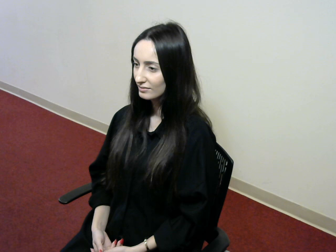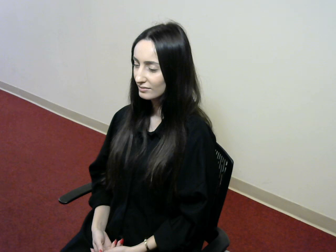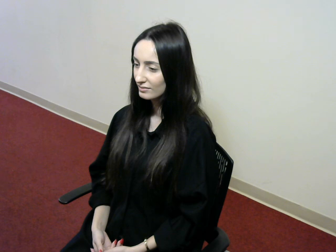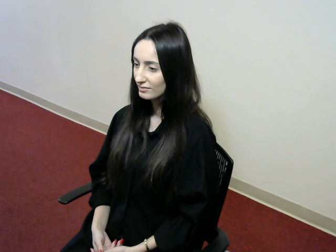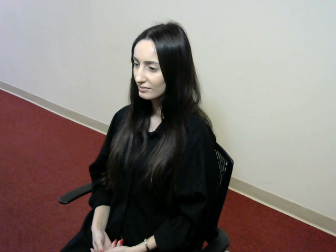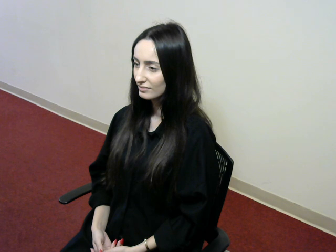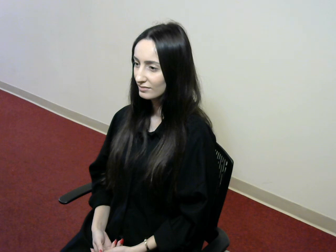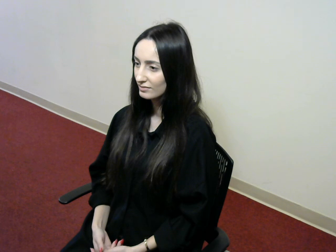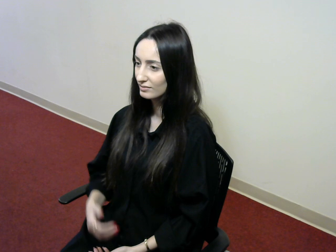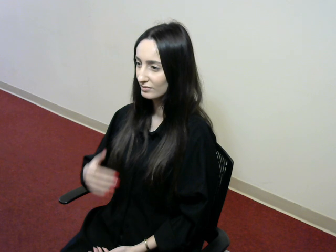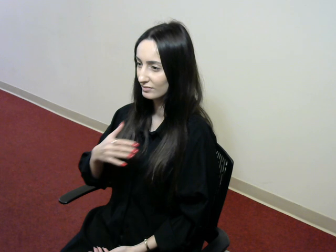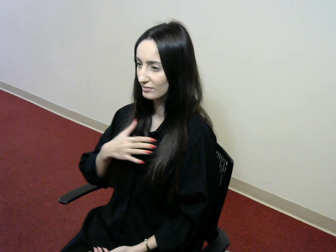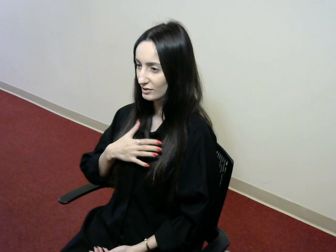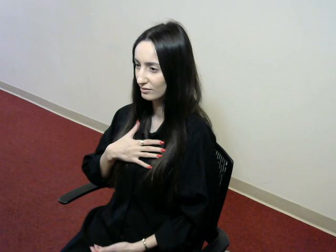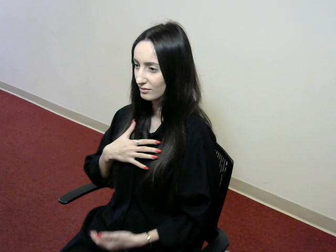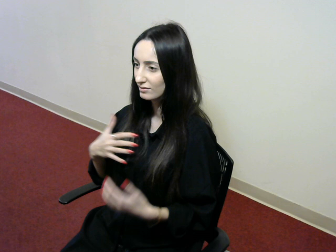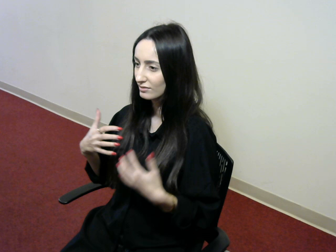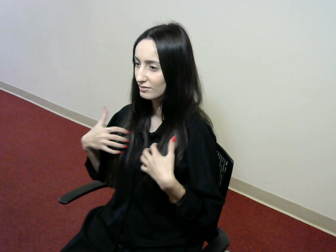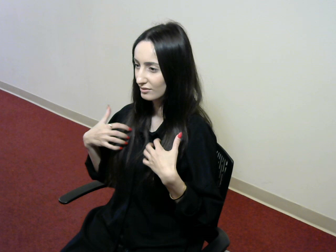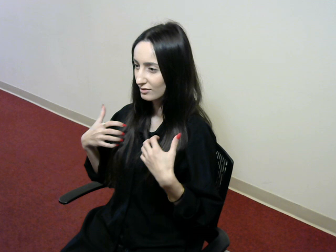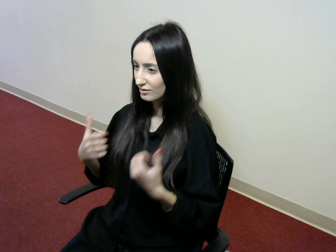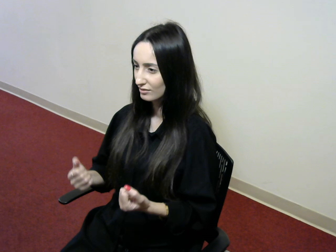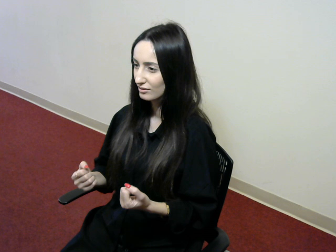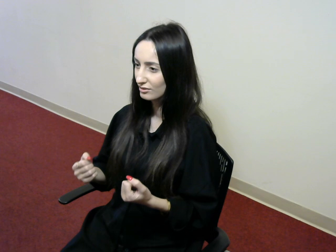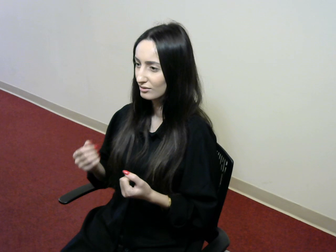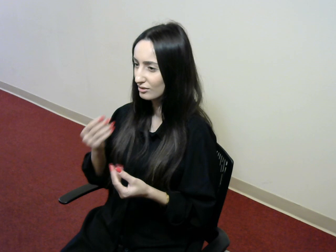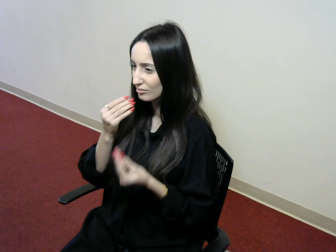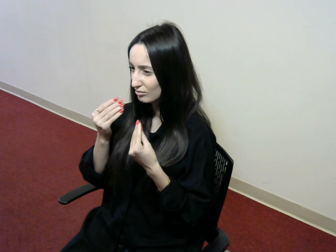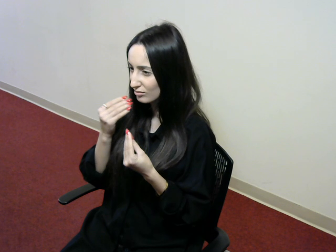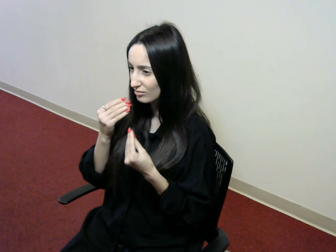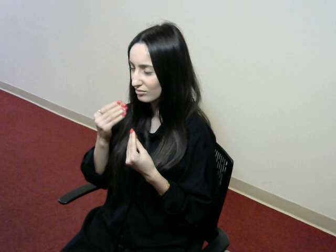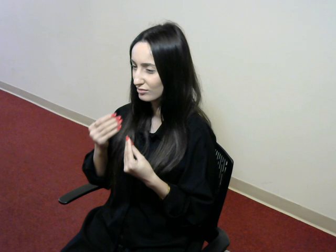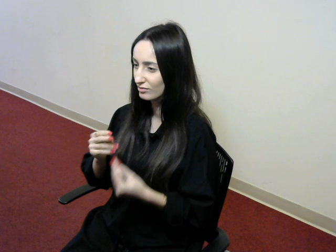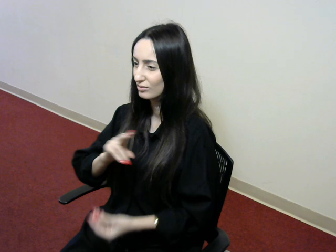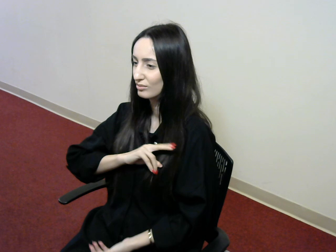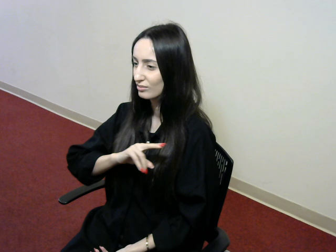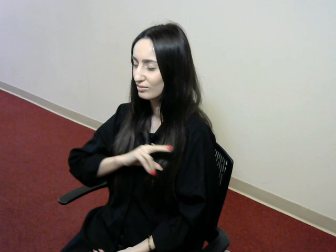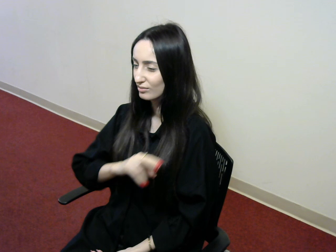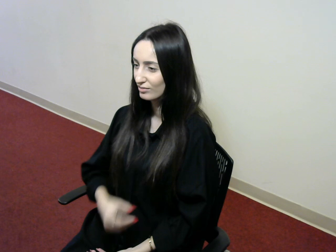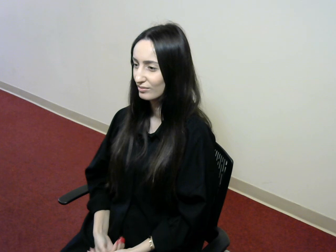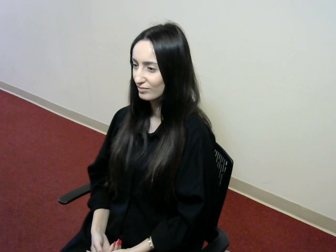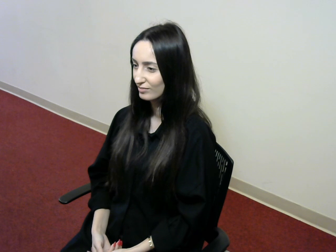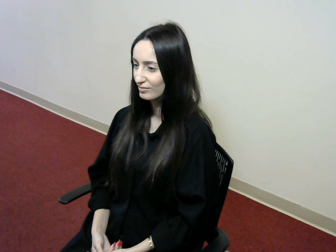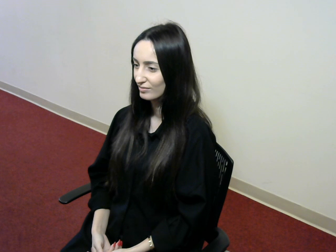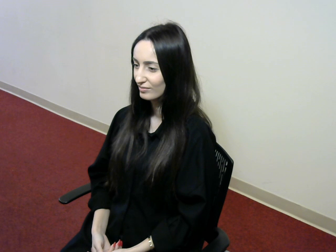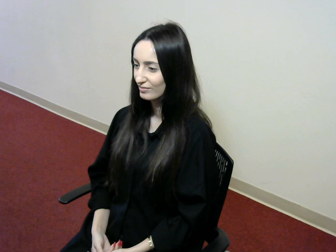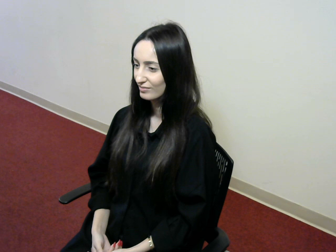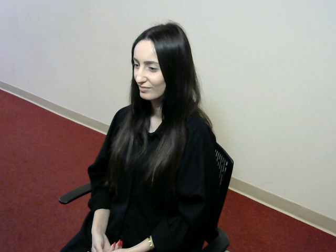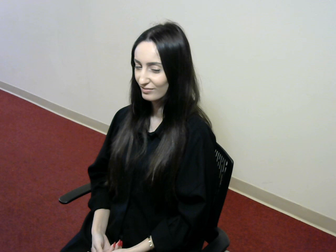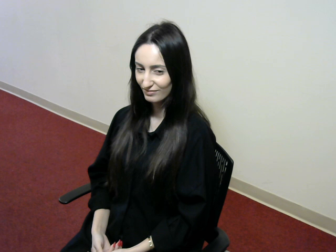Mən sağlam qidalanmağı sevirəm